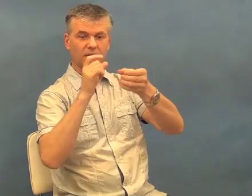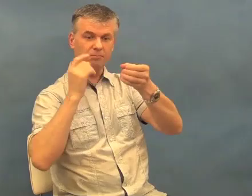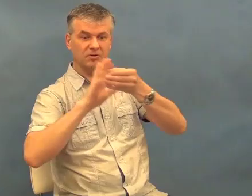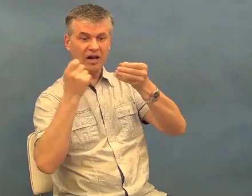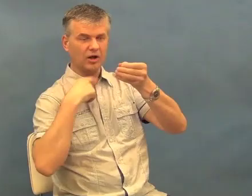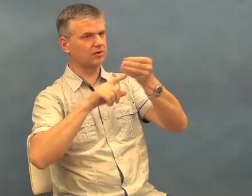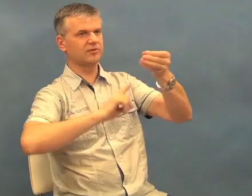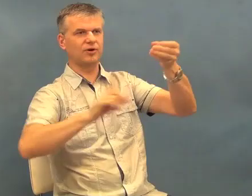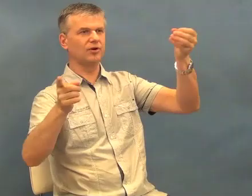Bez alkoholu nie wolno.